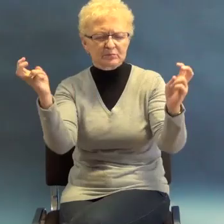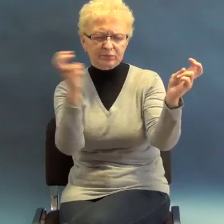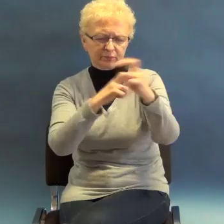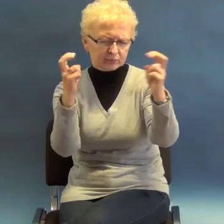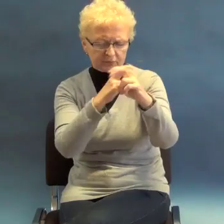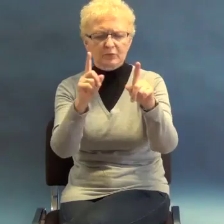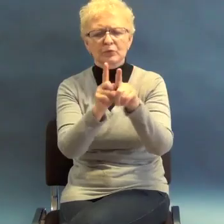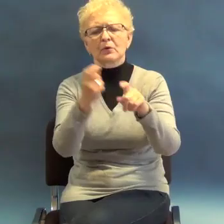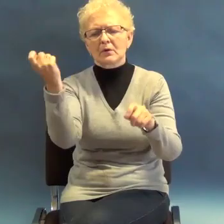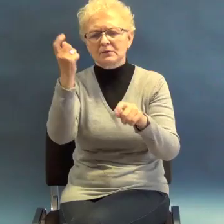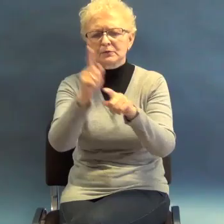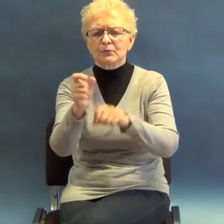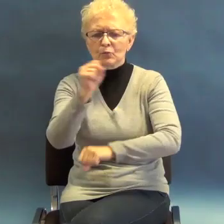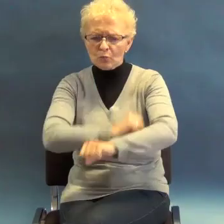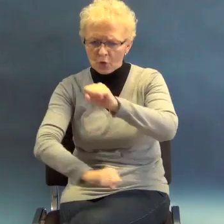Jechali do Włoch.